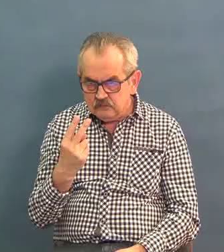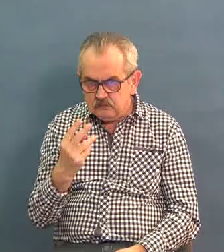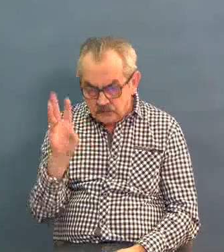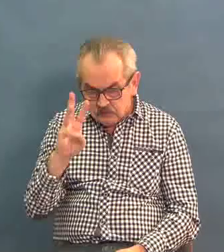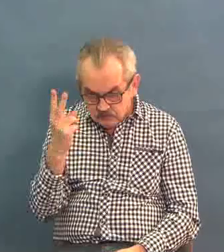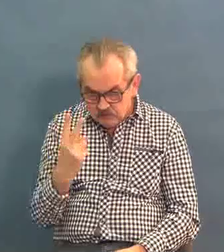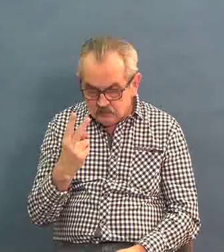Wtorek, drugiego.